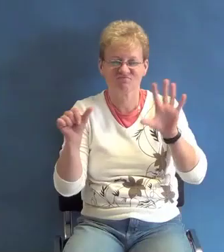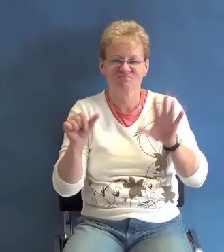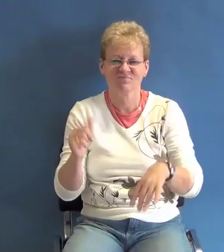Jak?